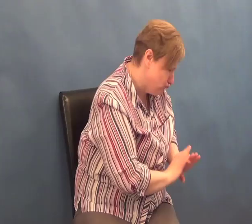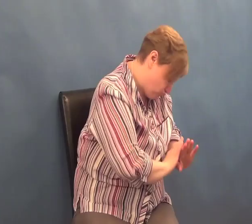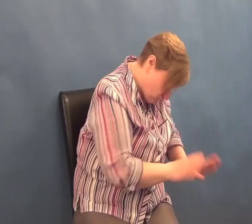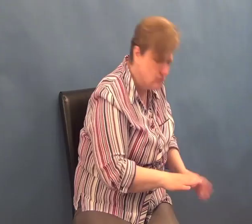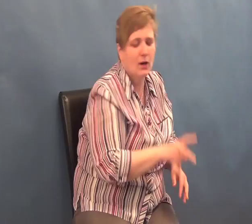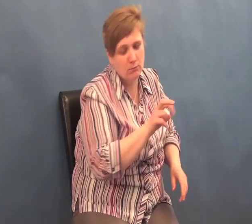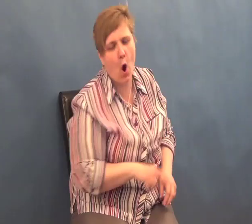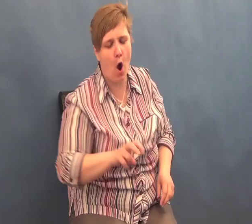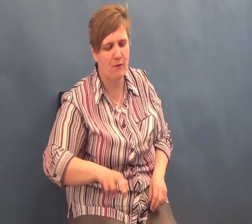I z powrotem wchodzi na drabinę.